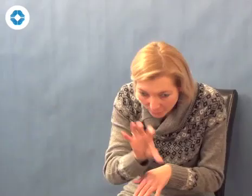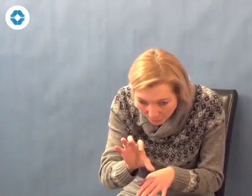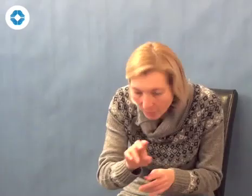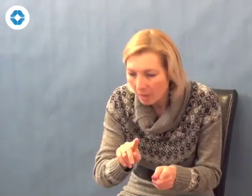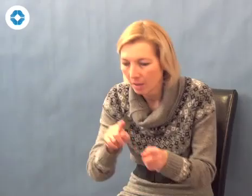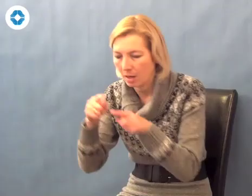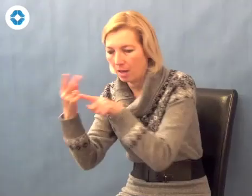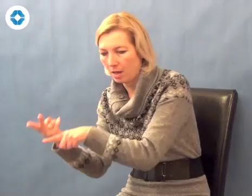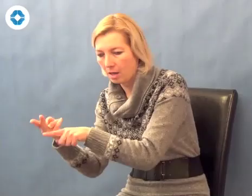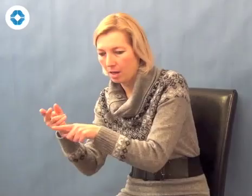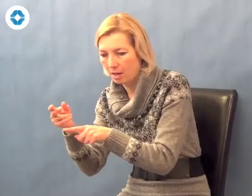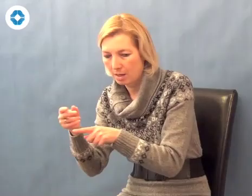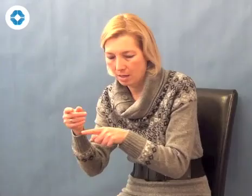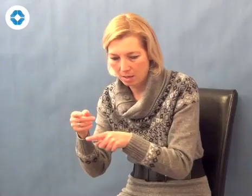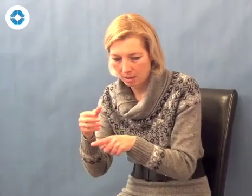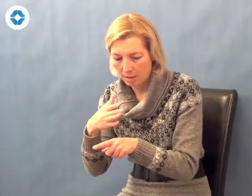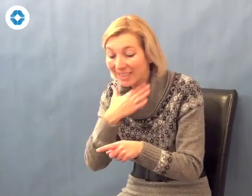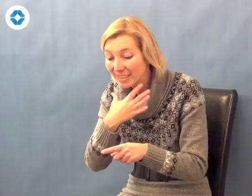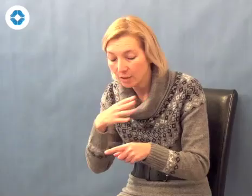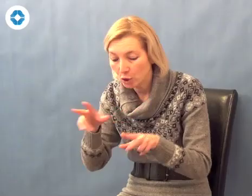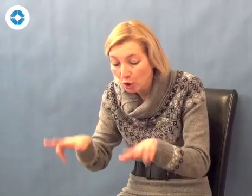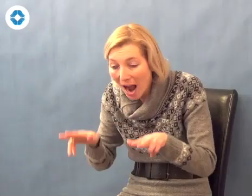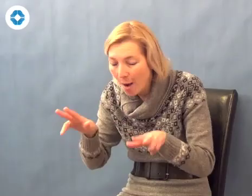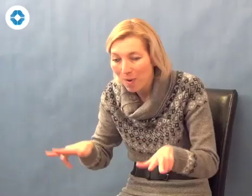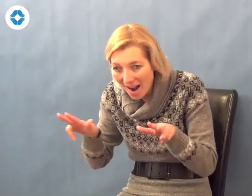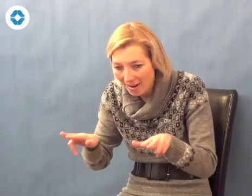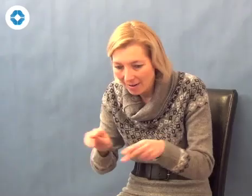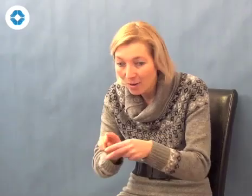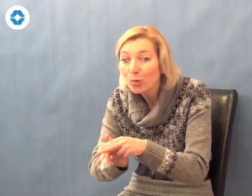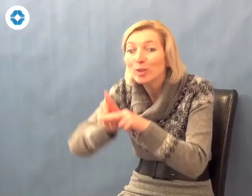A na kolejnym obrazku pies, nie, żaba ucieka.